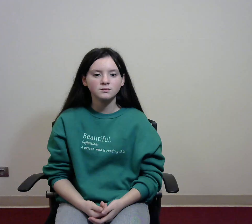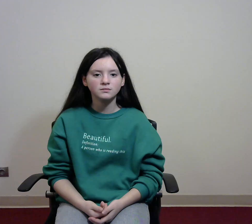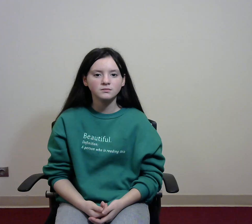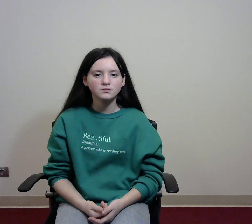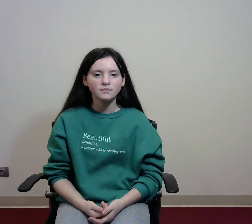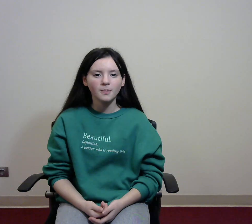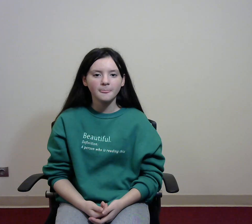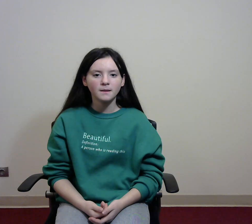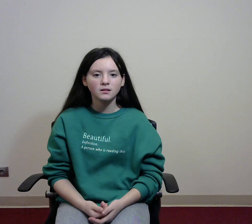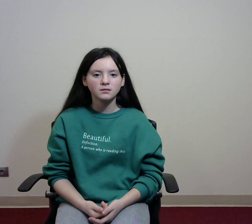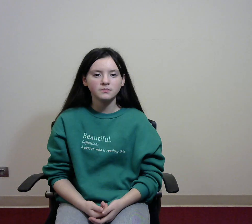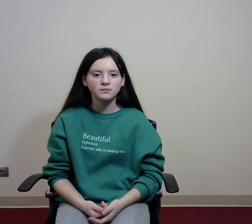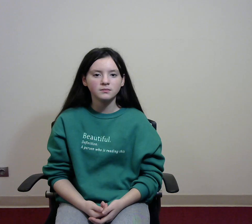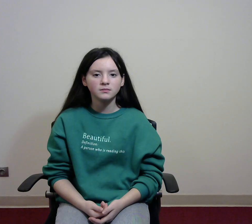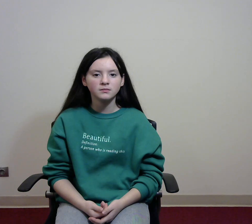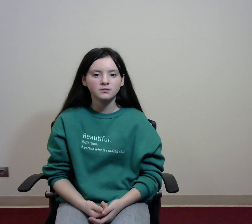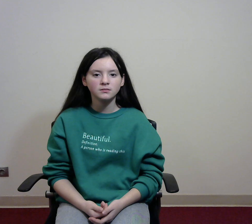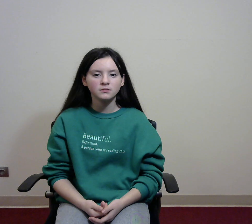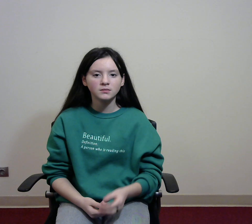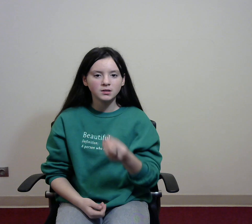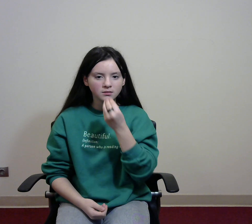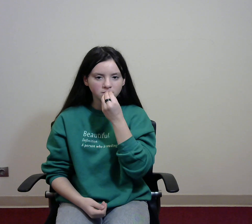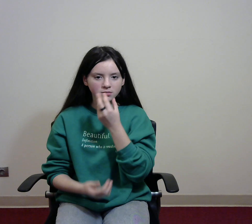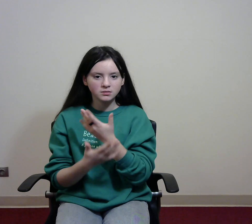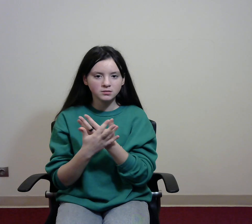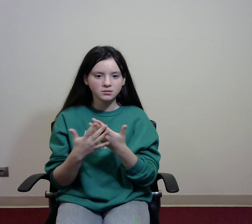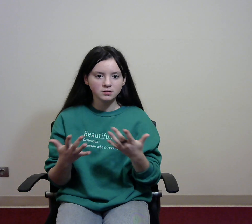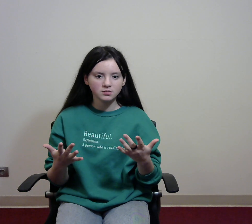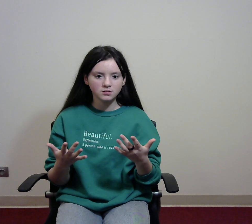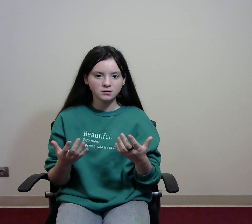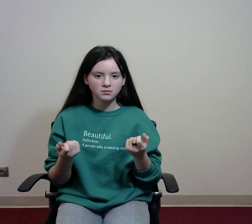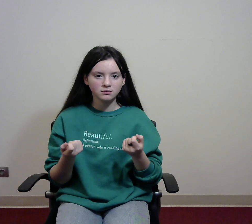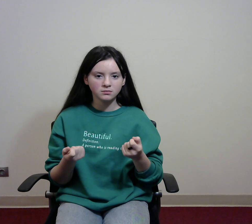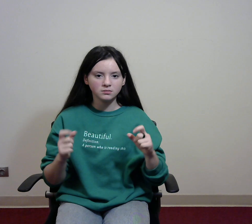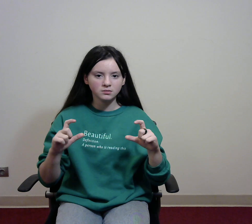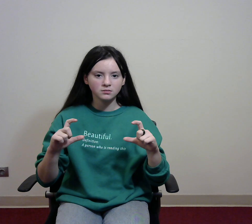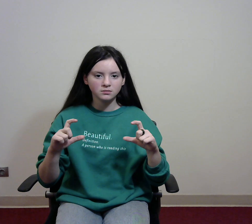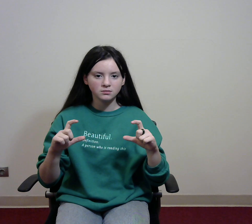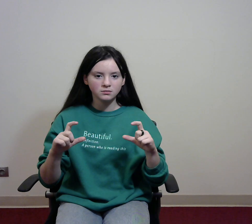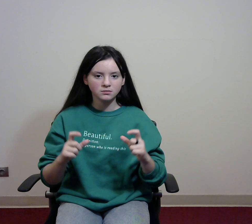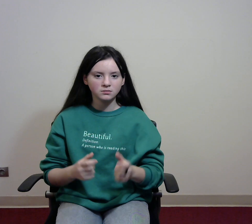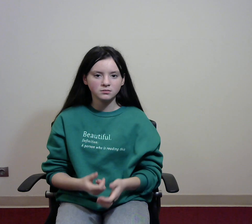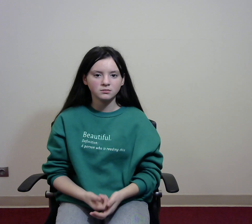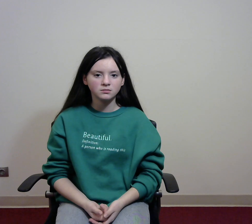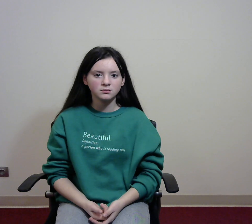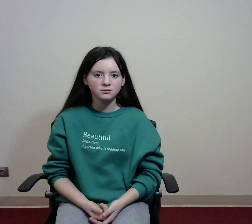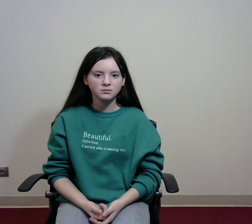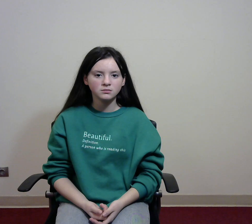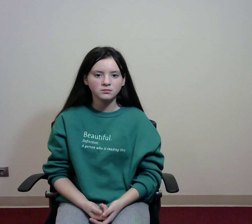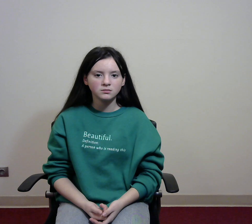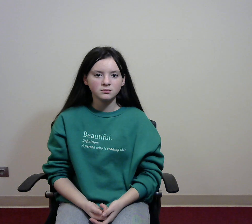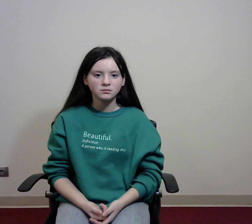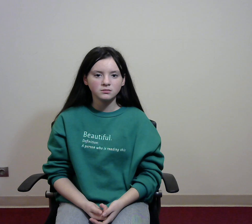Ərzaq bahalaşıb